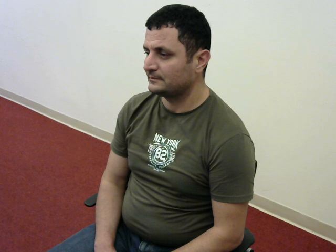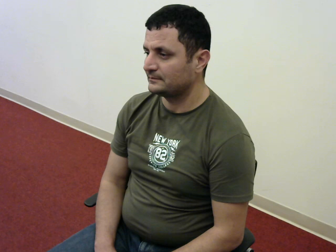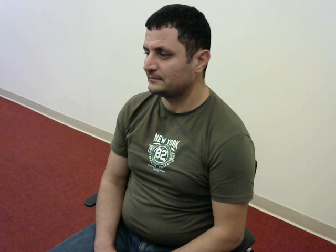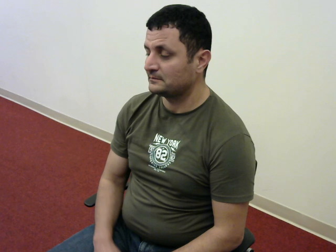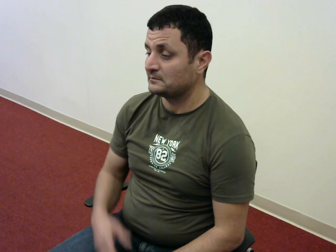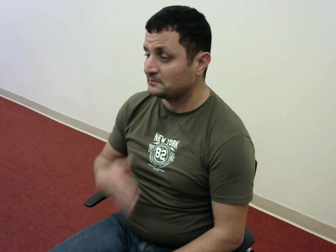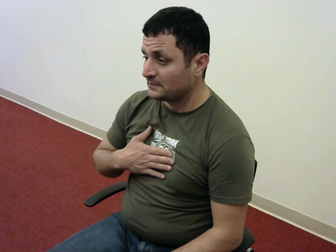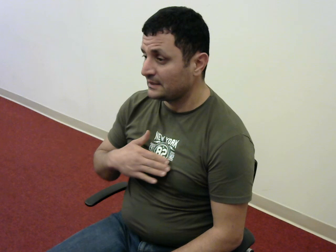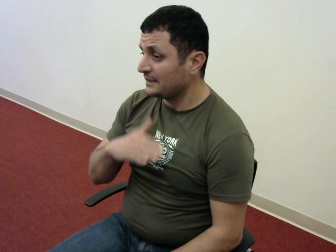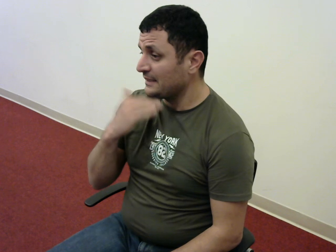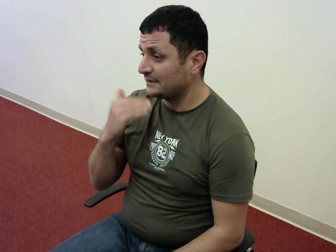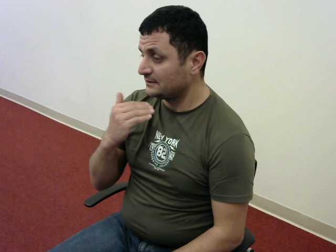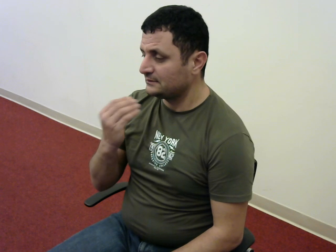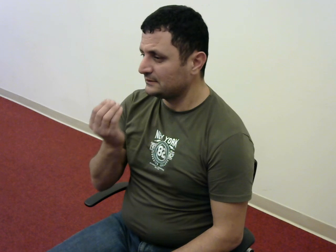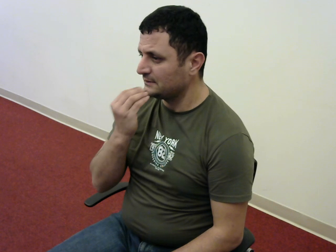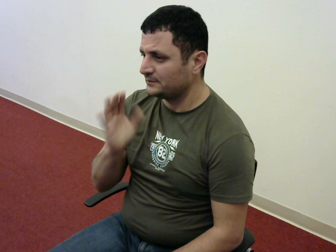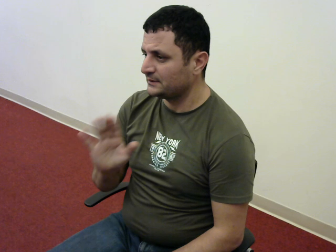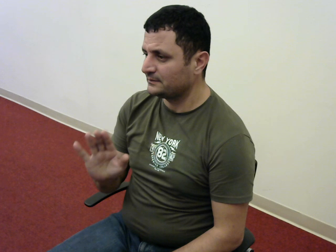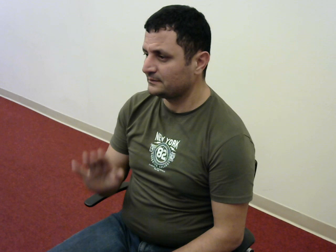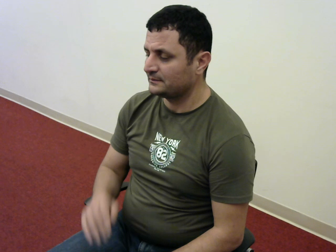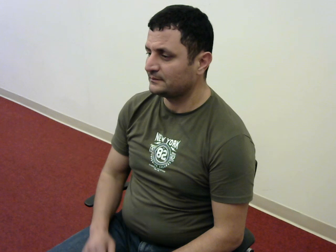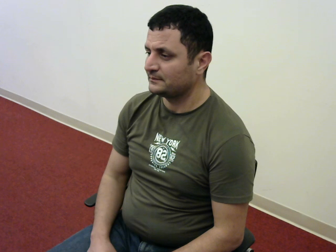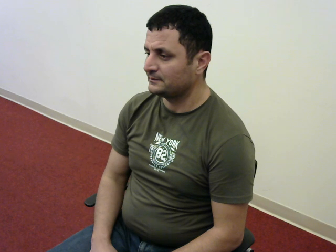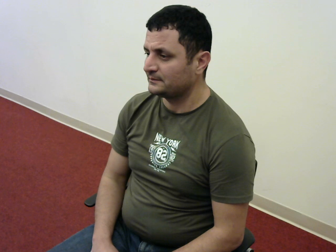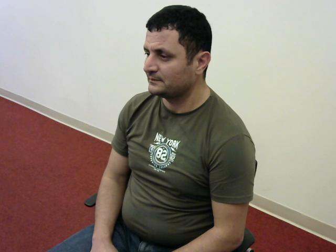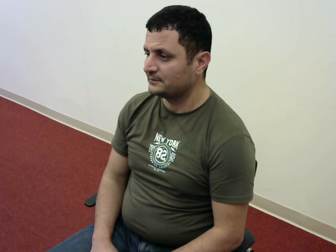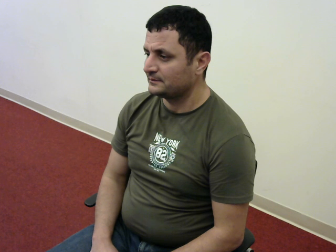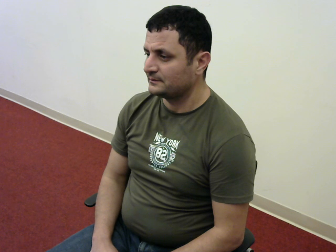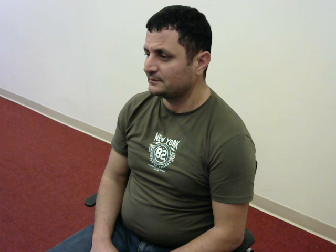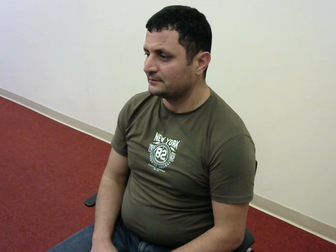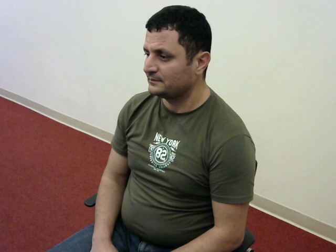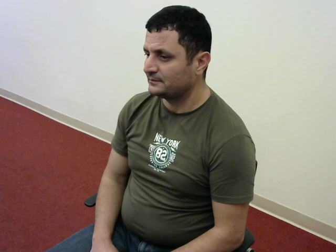Mən ət yemirəm